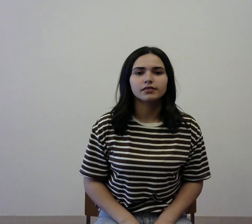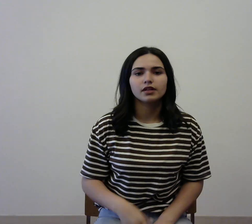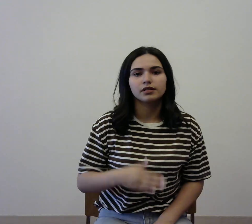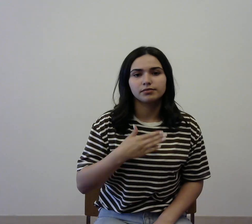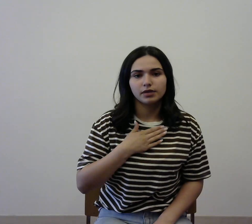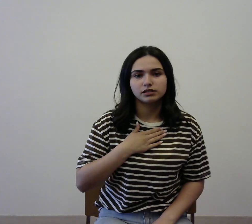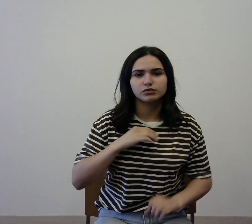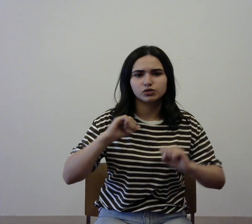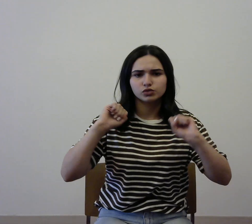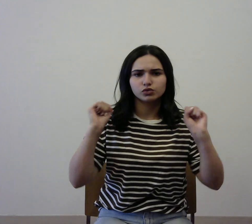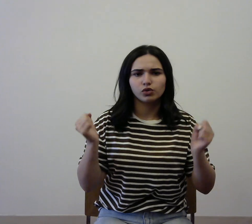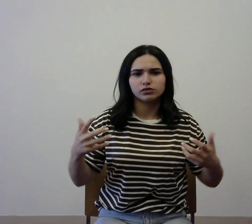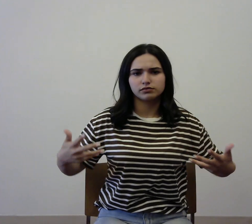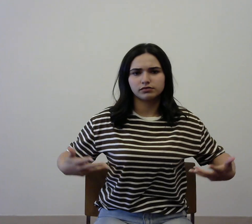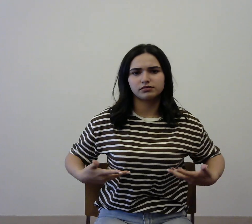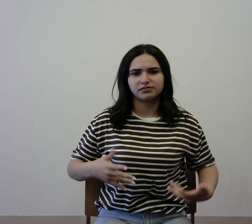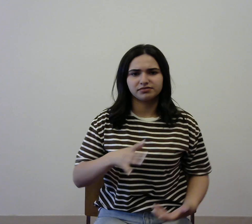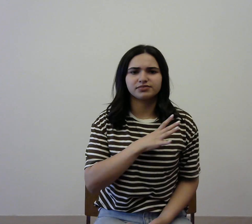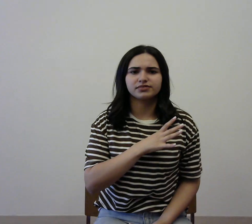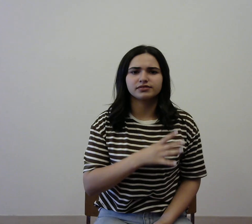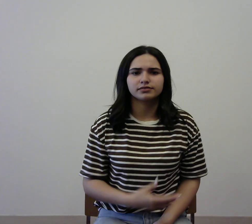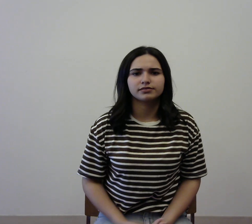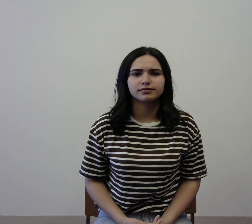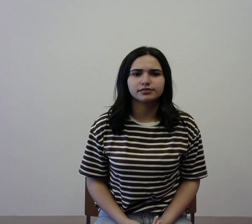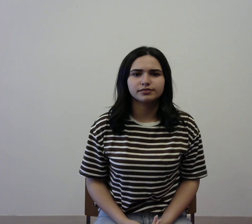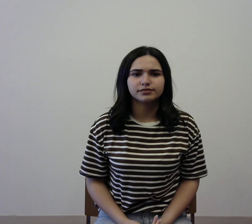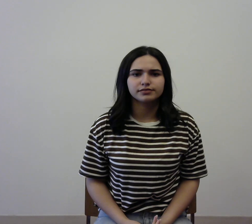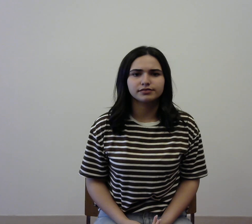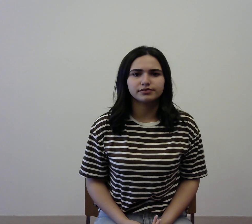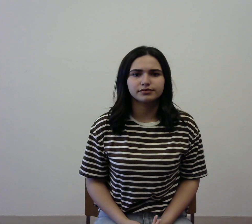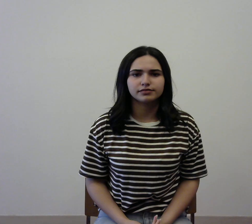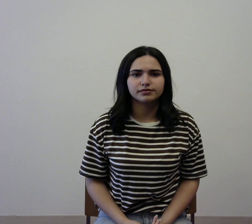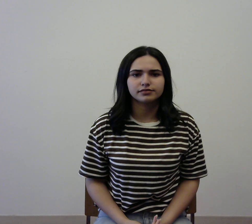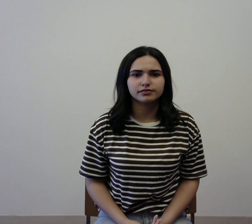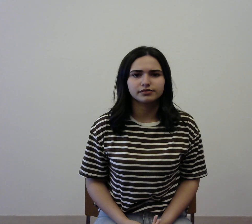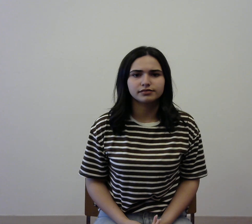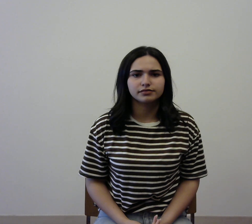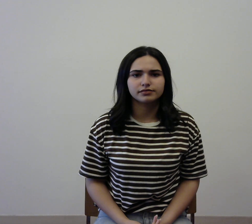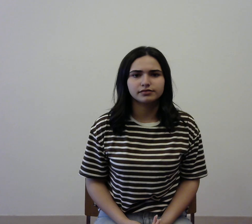Mən sətəlcəm olmuşam